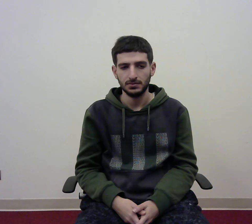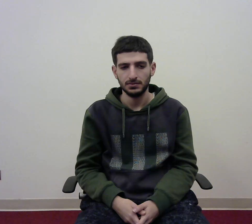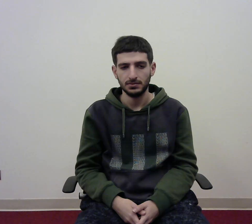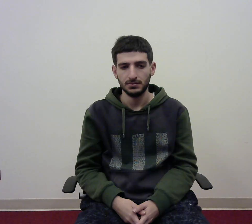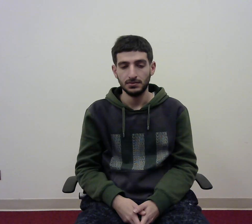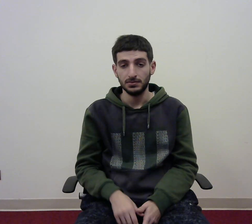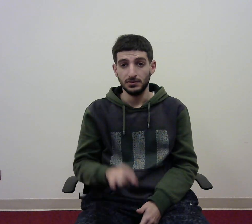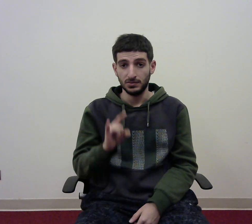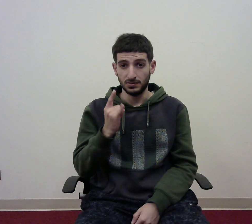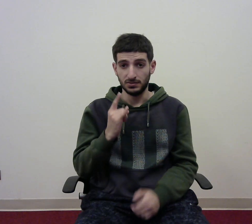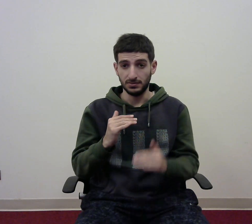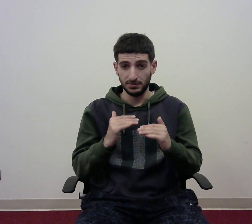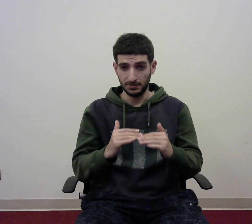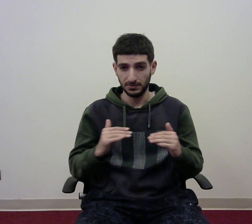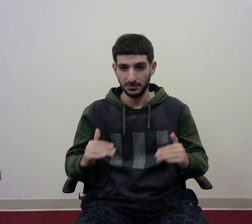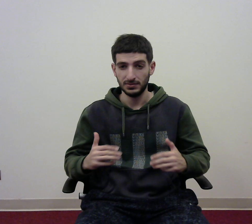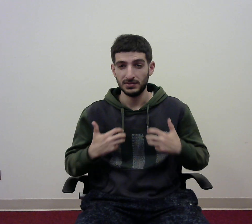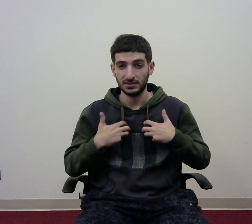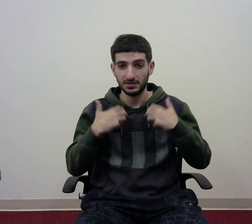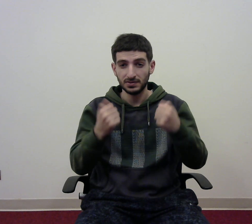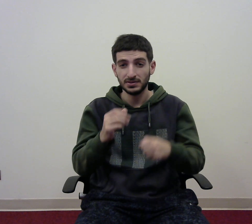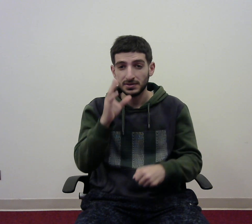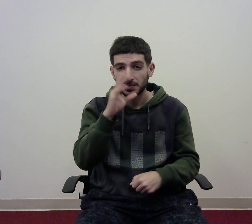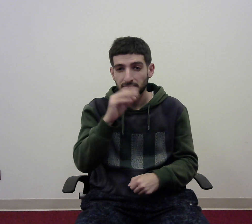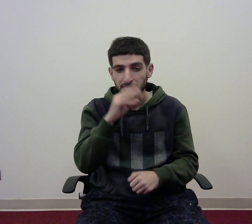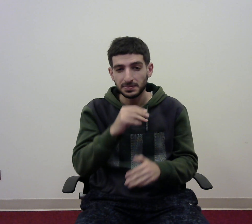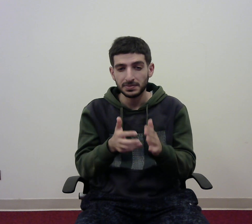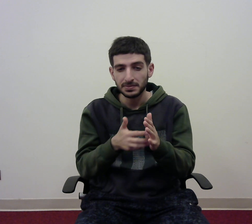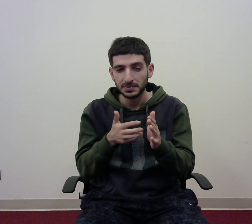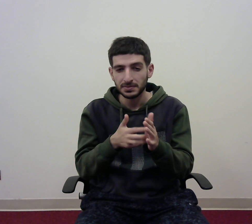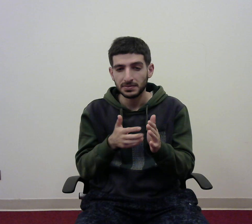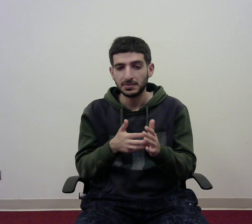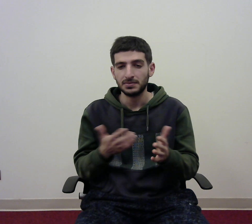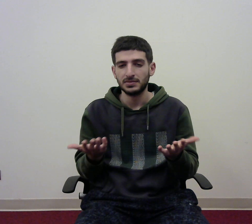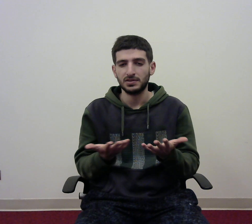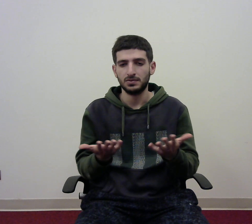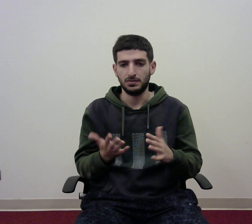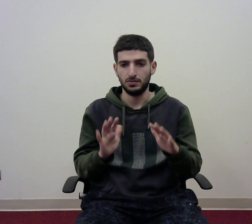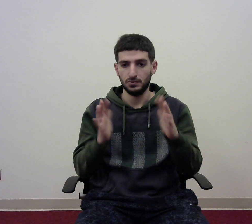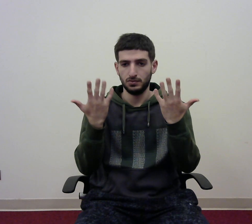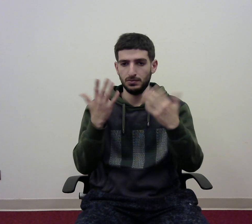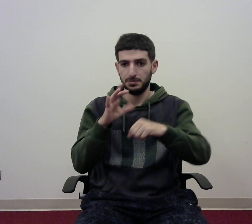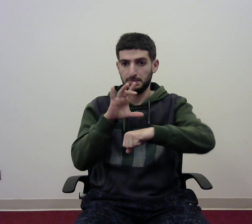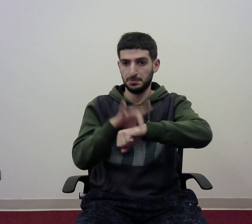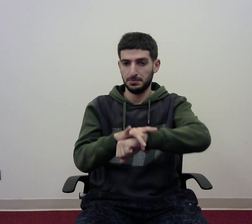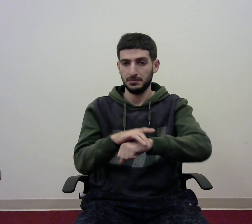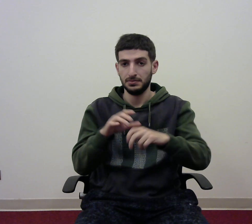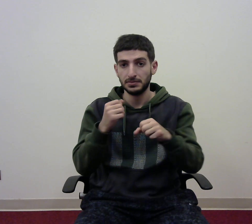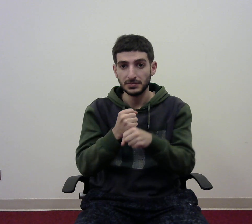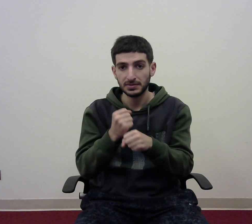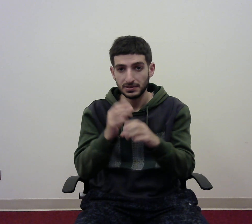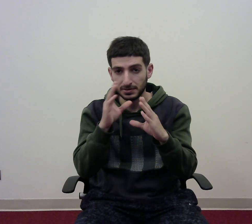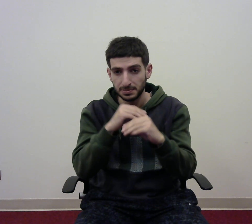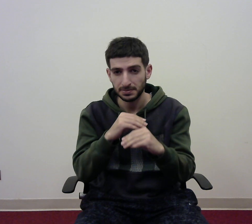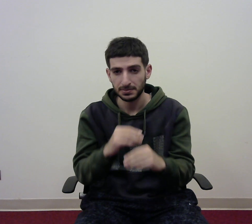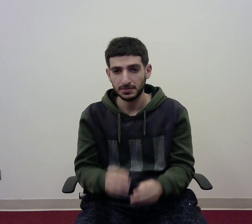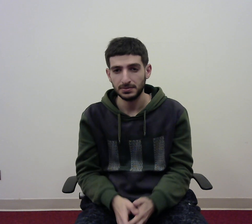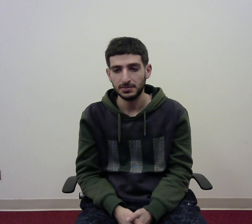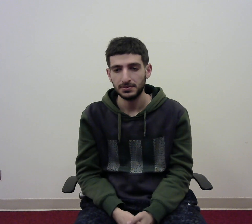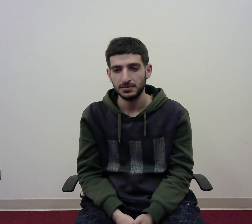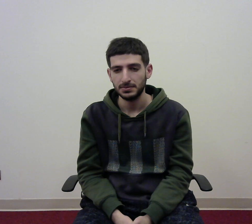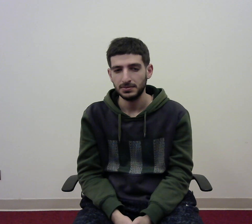Uşaqların sağlamlıq imkanlarının məhdudluğu hansı hallarda müəyyən edilir?